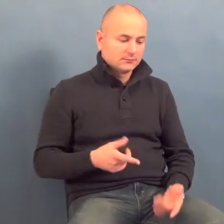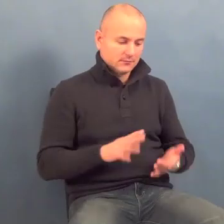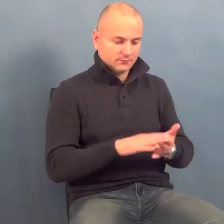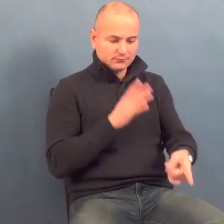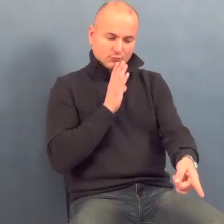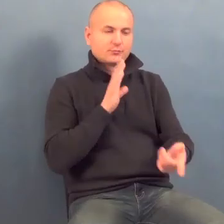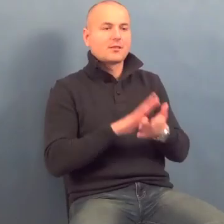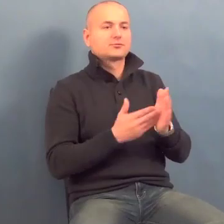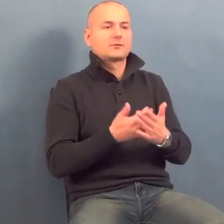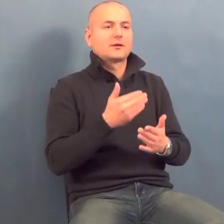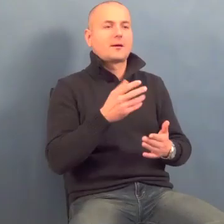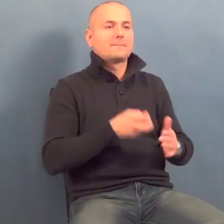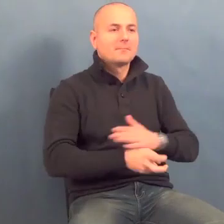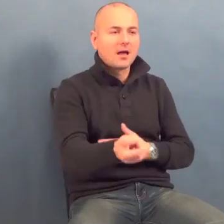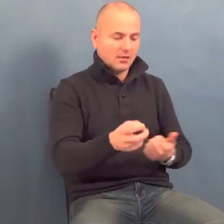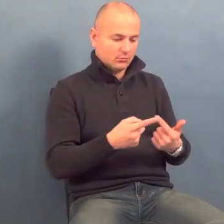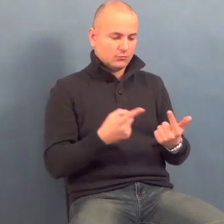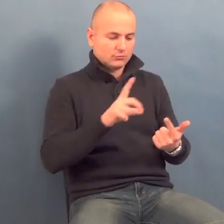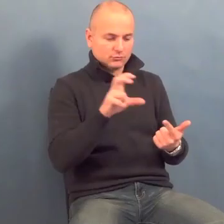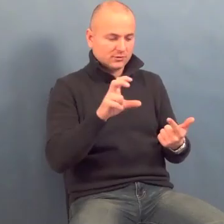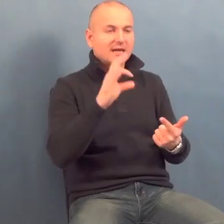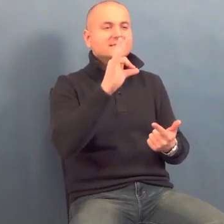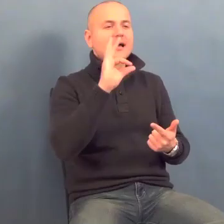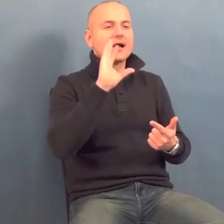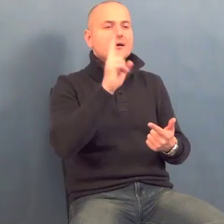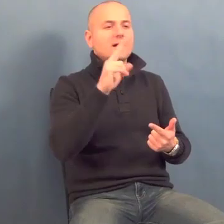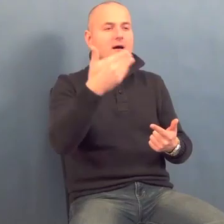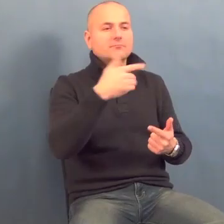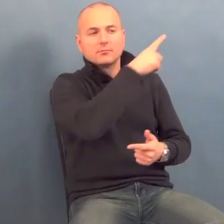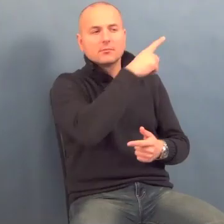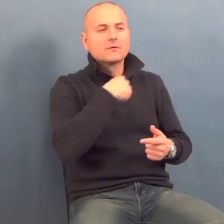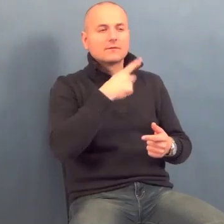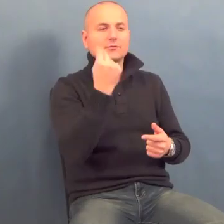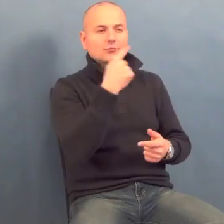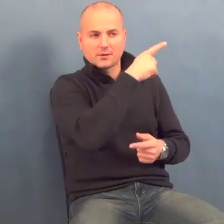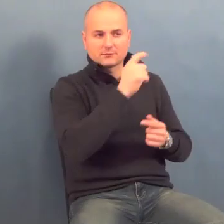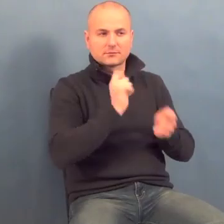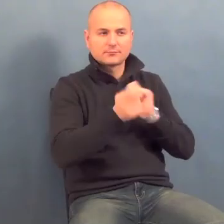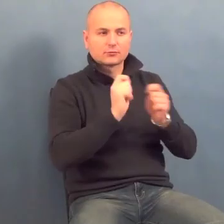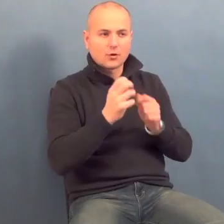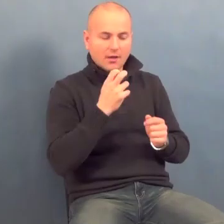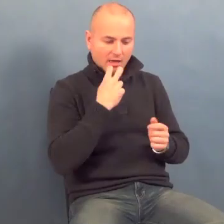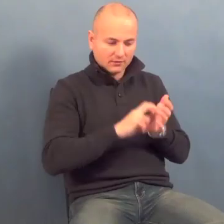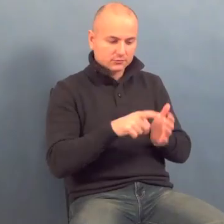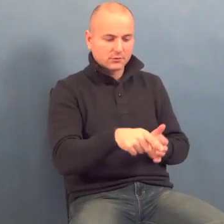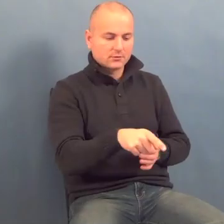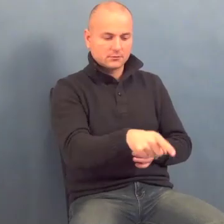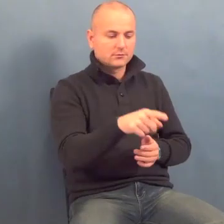To być może, na przykład, w metrze czy SKM, tak jak u mnie w Trójmieście, pociągi elektryczne.